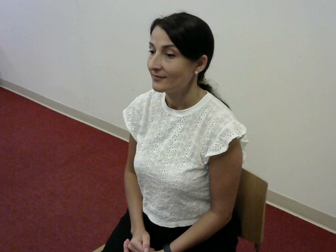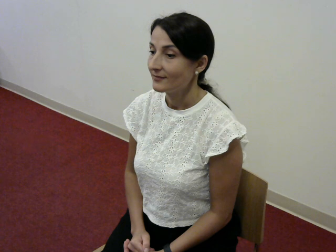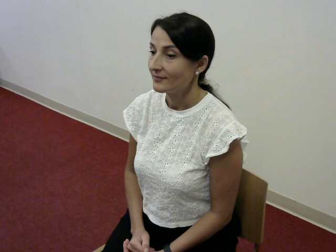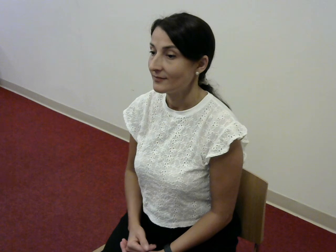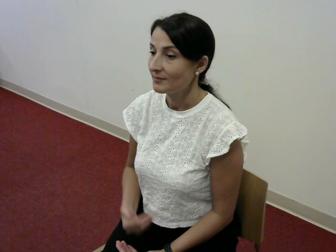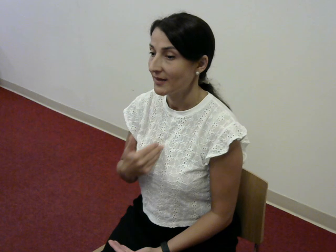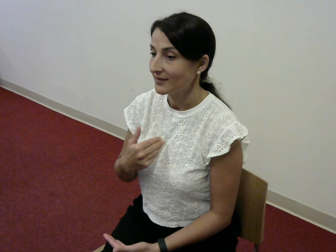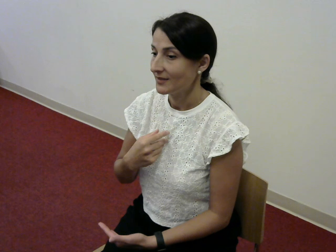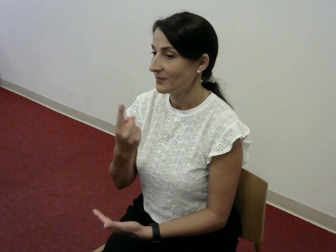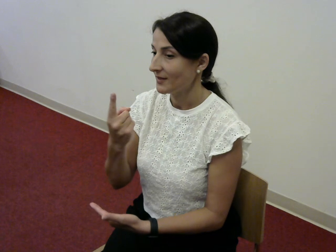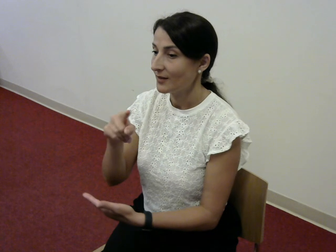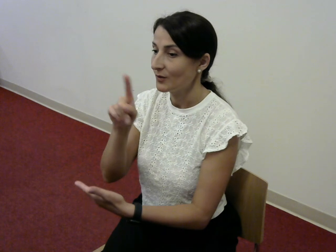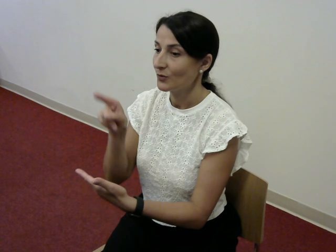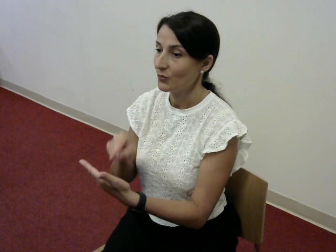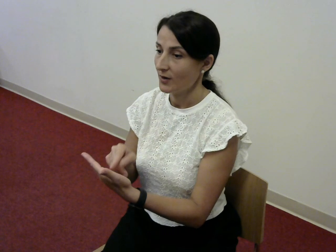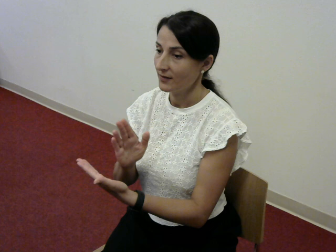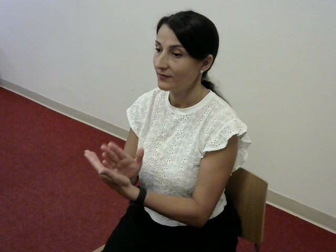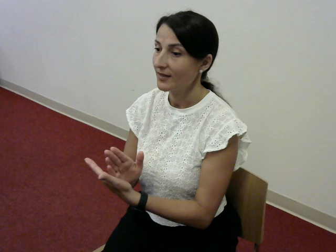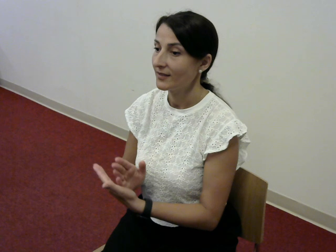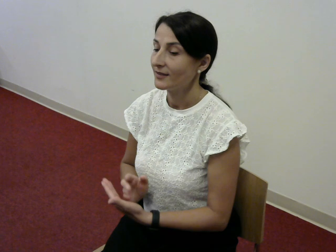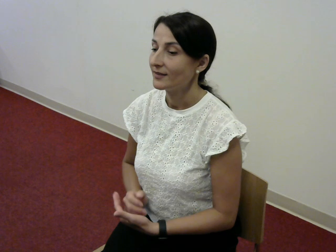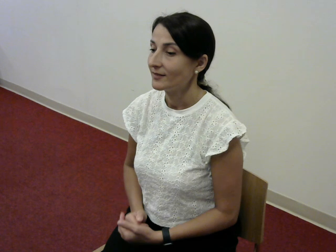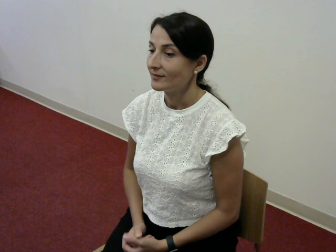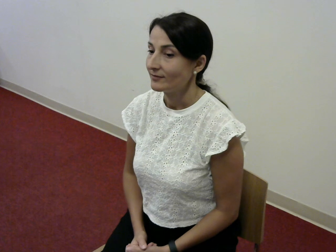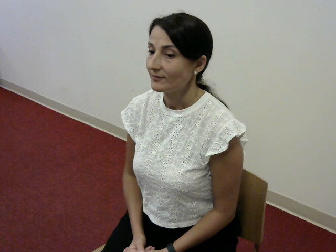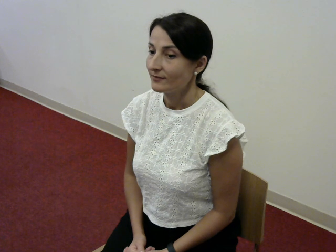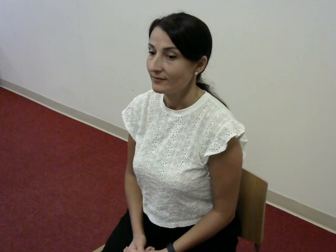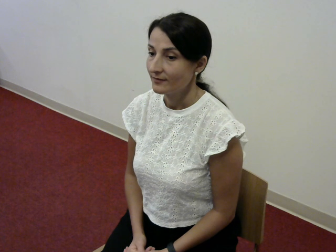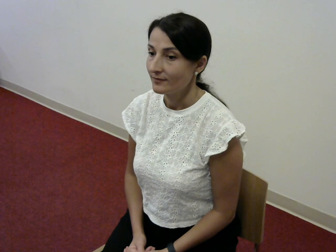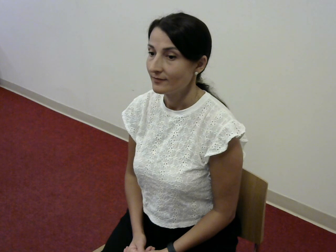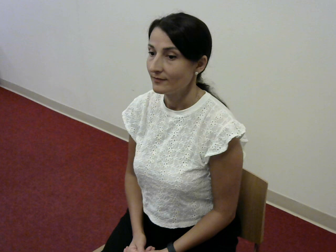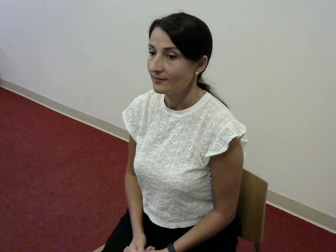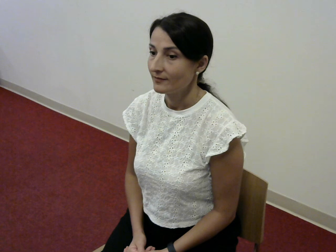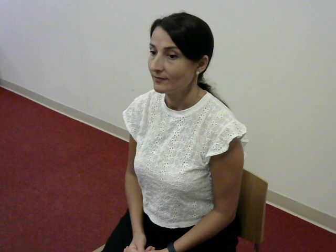Mənim bir sualım var